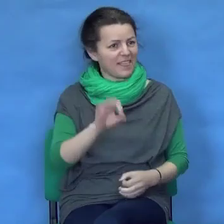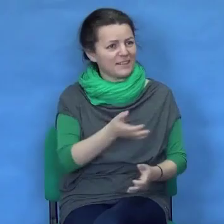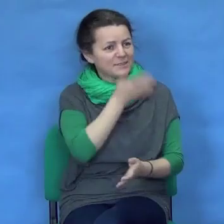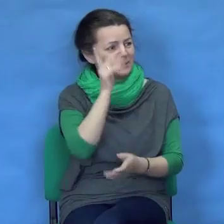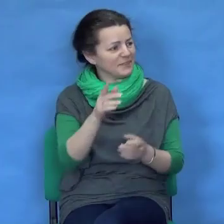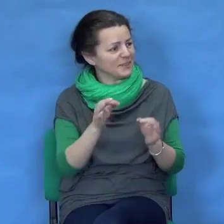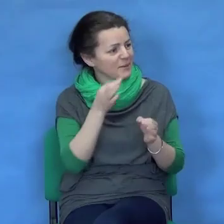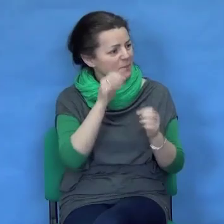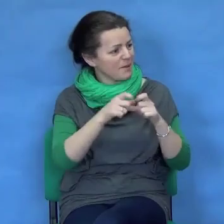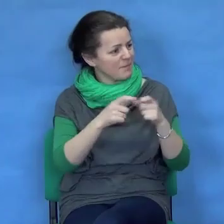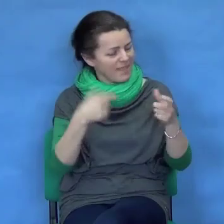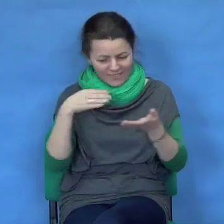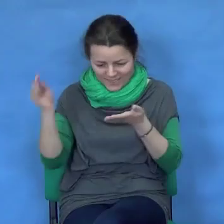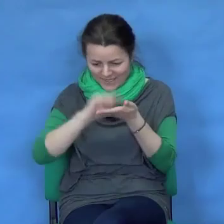Kiedyś zbierałam karteczki z gumy balonowej.